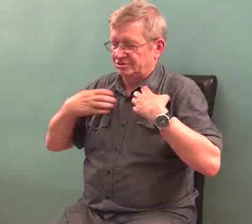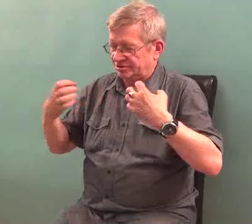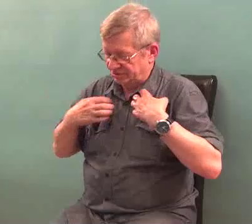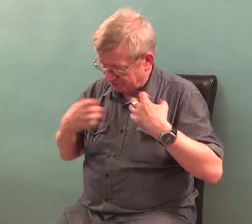Koniec.